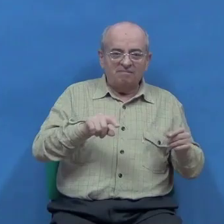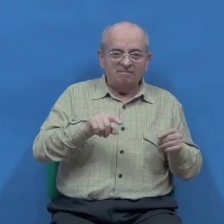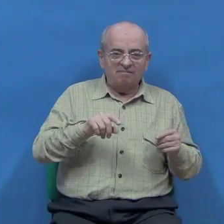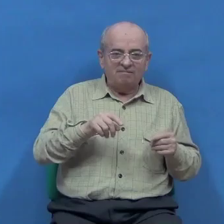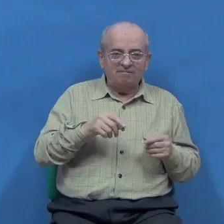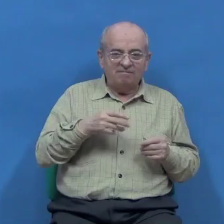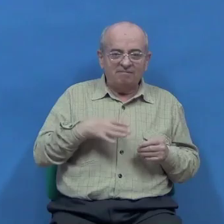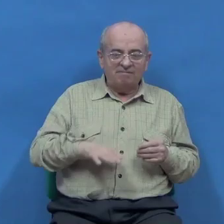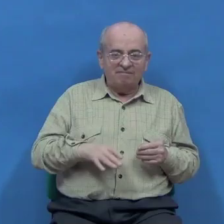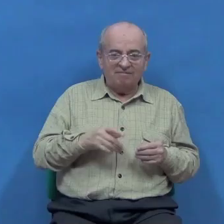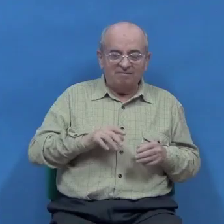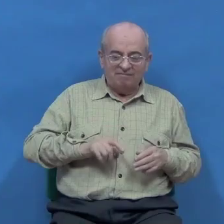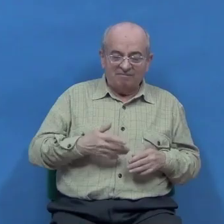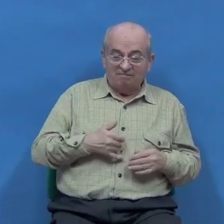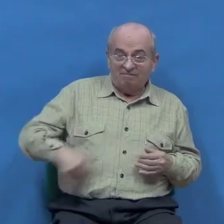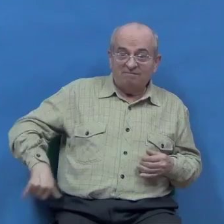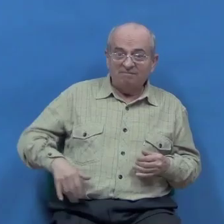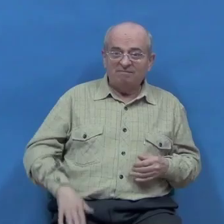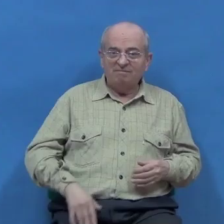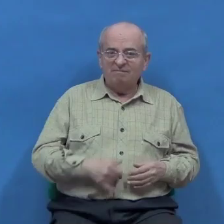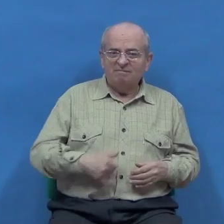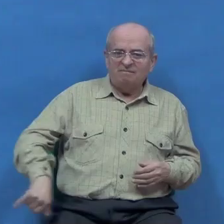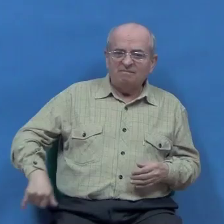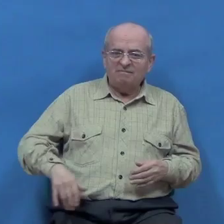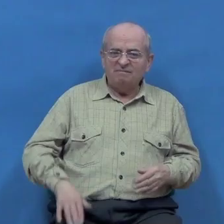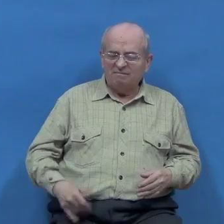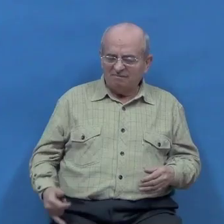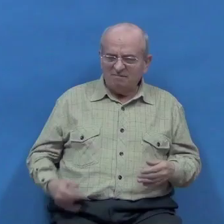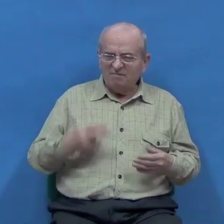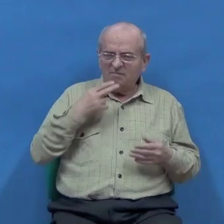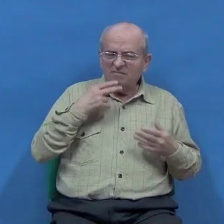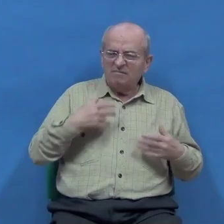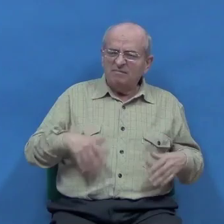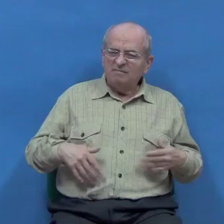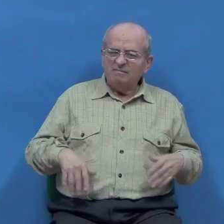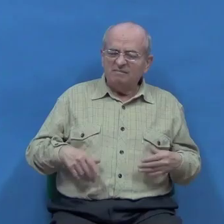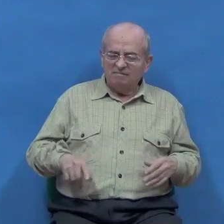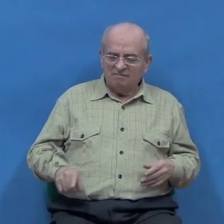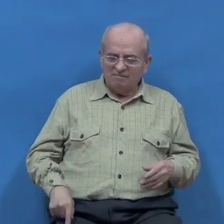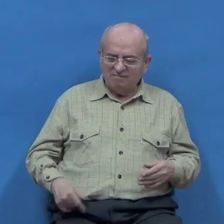Charlie Chaplin nerwowo odsuwa od siebie chłopca nogą.